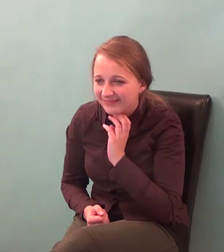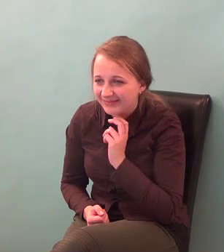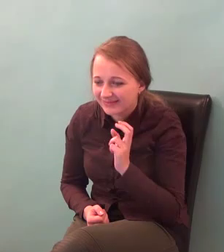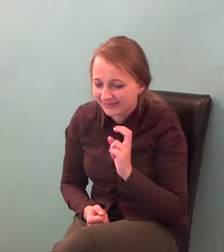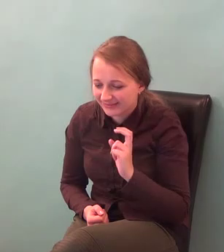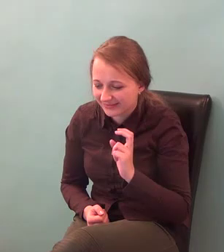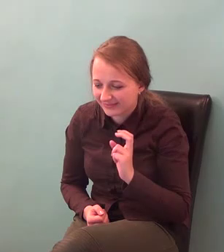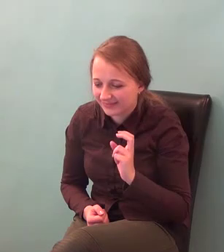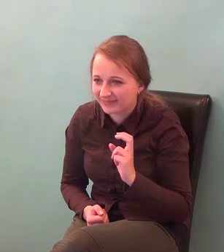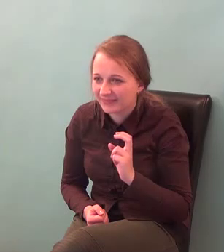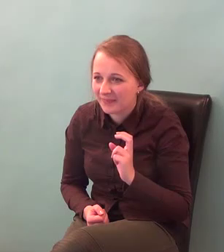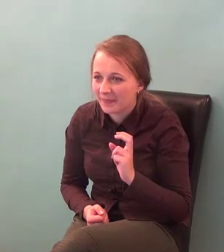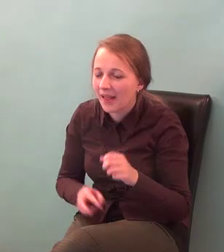Czwartek.